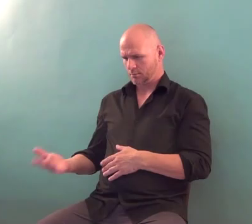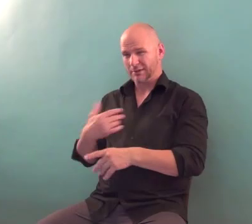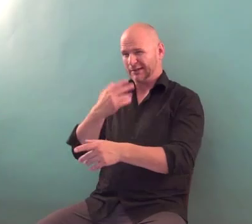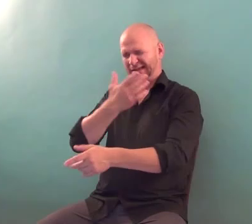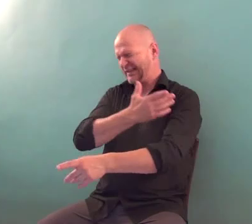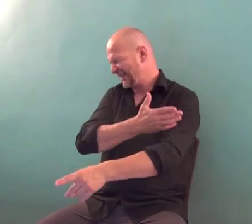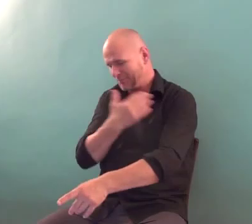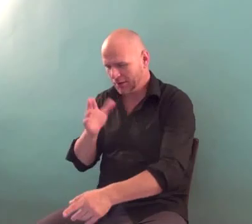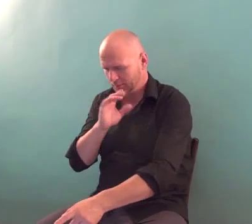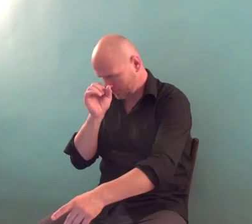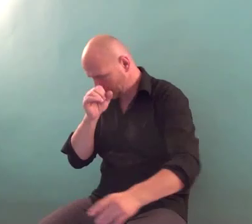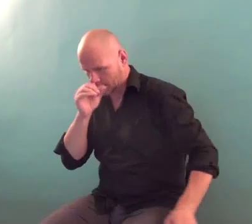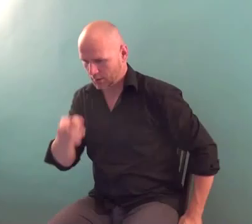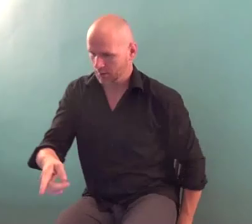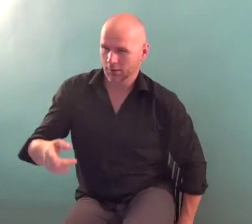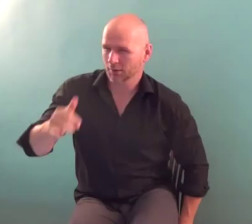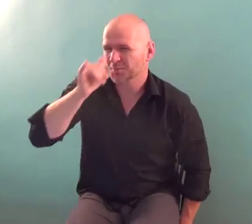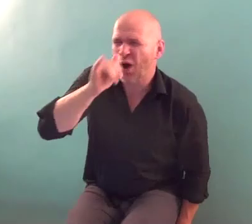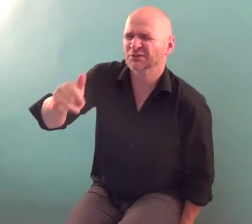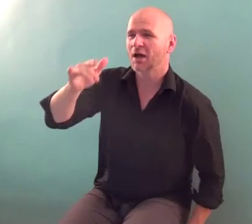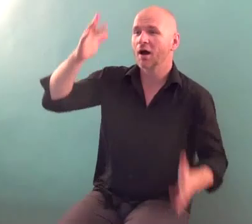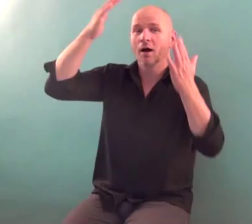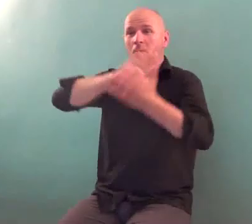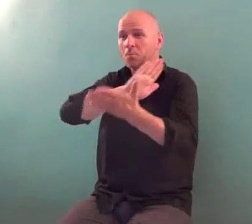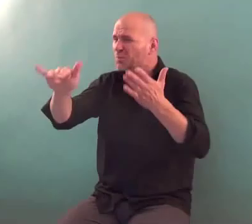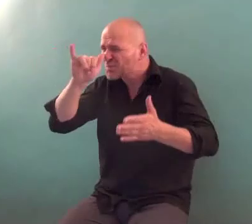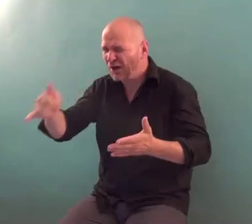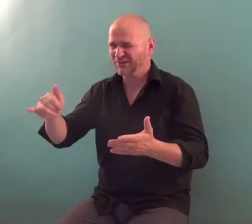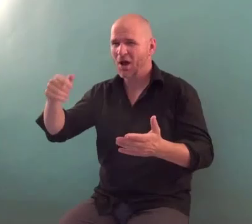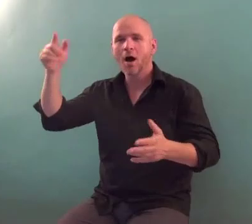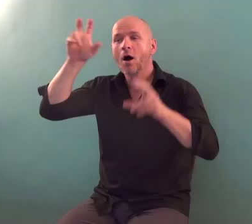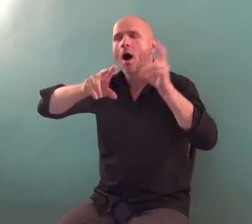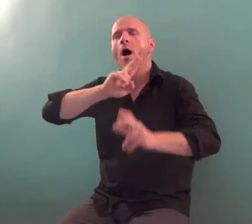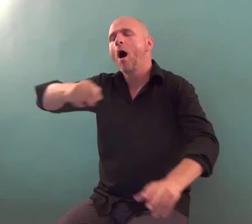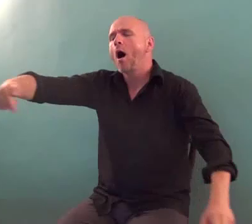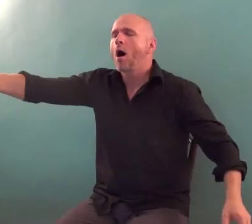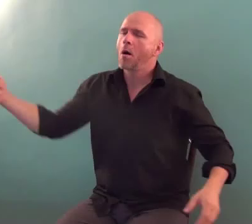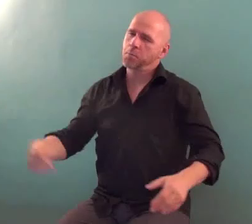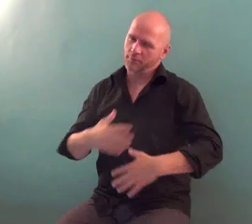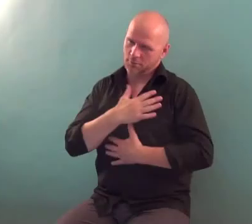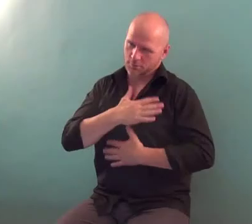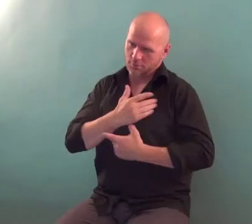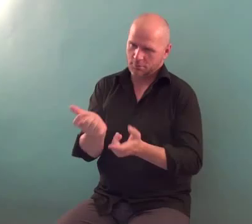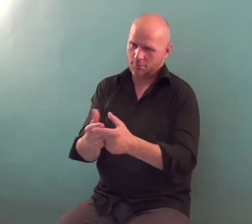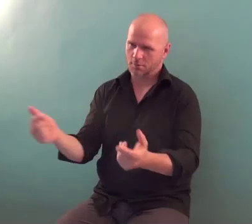Nie ma czegoś takiego, to jest głupota, nie da się bez prysznica, w każdym hotelu powinna być łazienka z wanną.